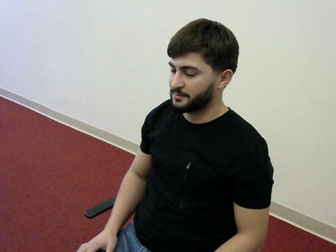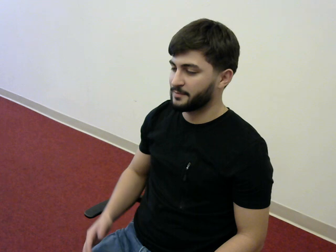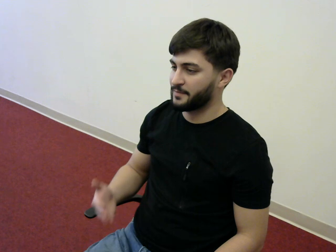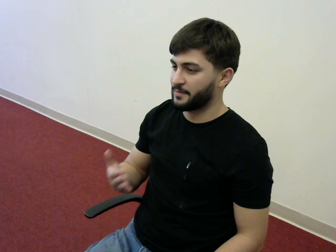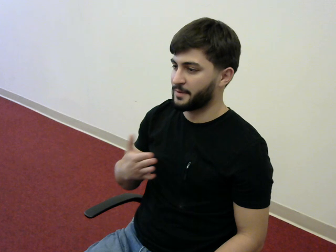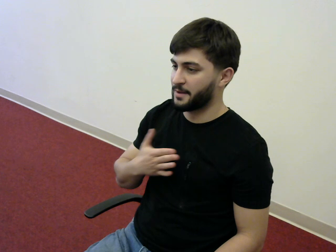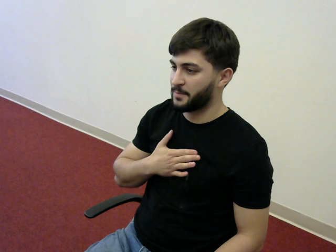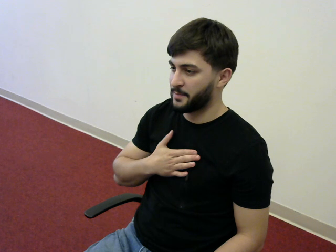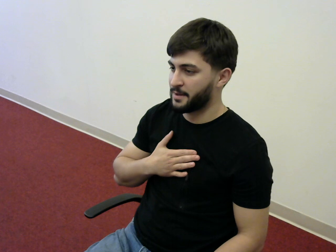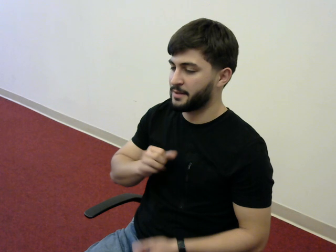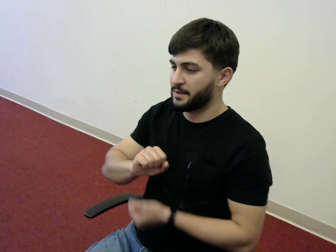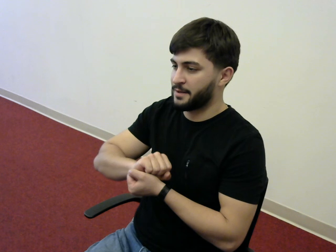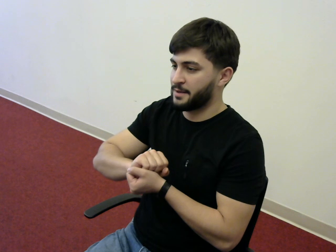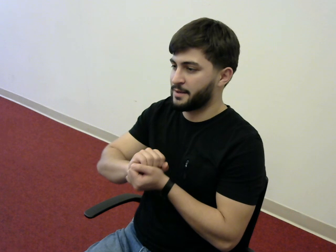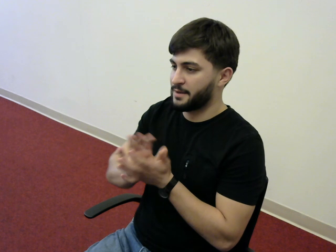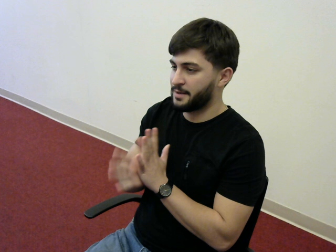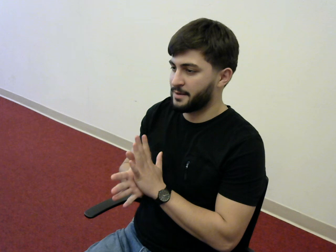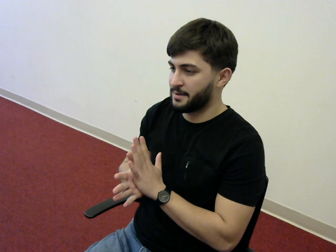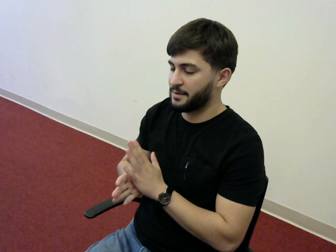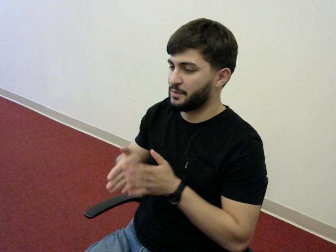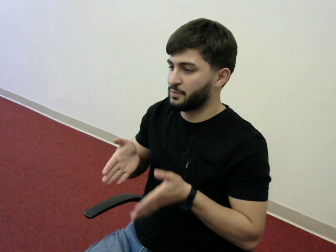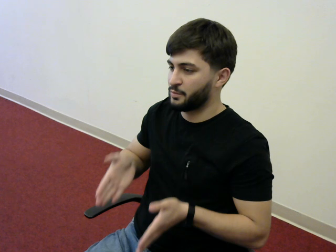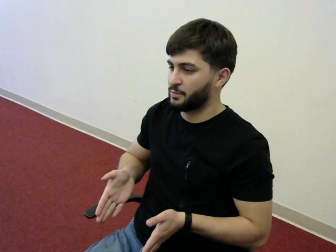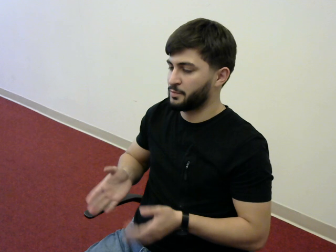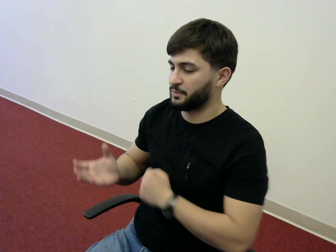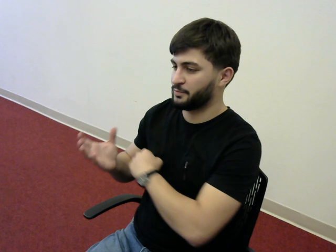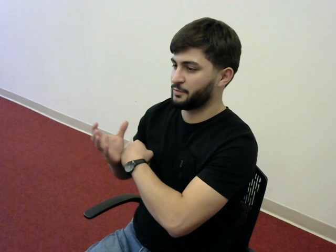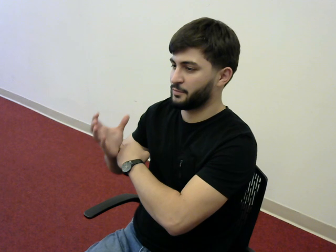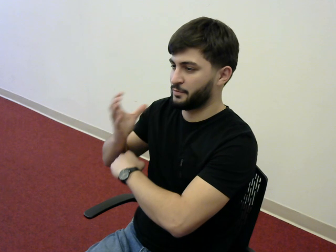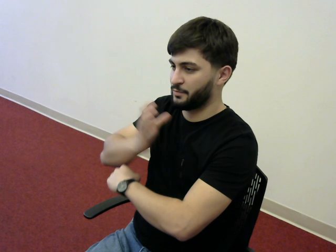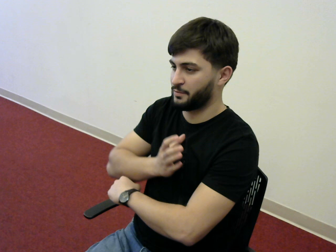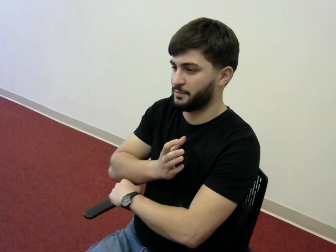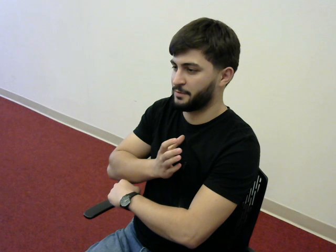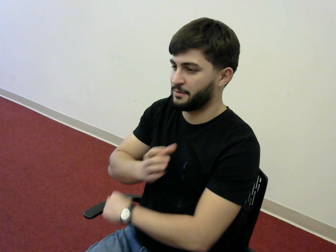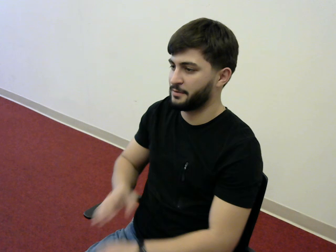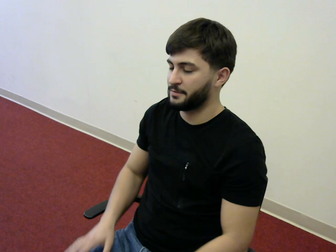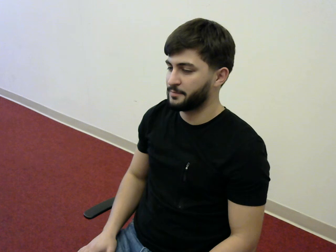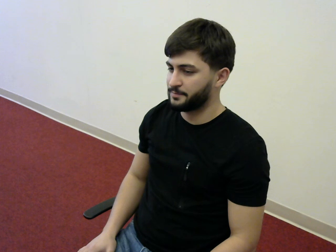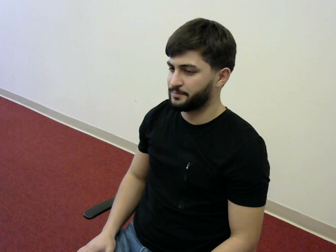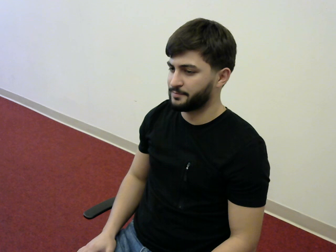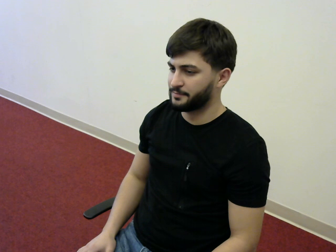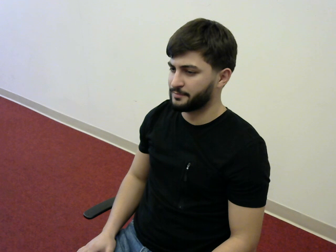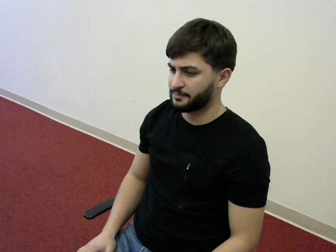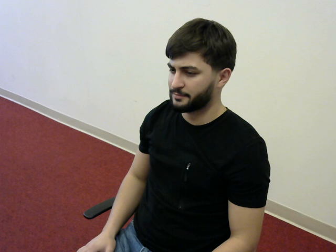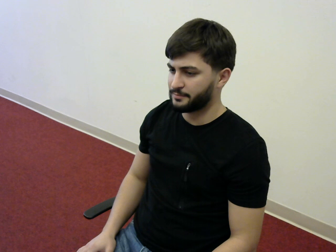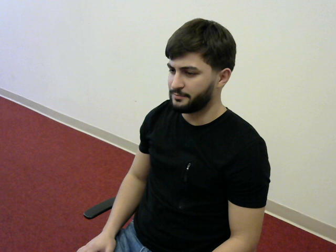Məni ASAN Xidmətdən bura göndəriblər